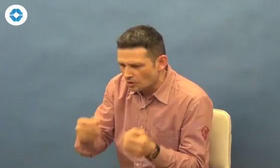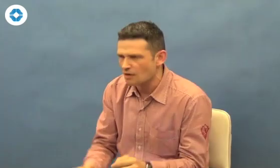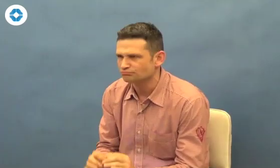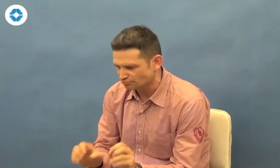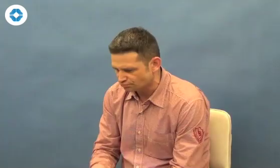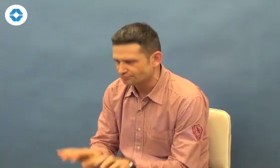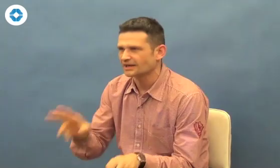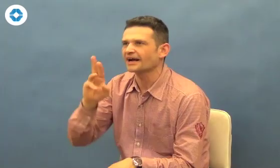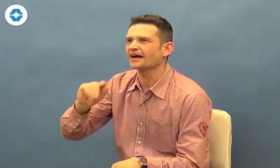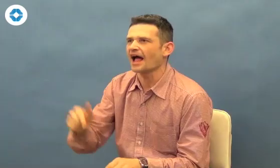Kret rozkopuje ziemię.